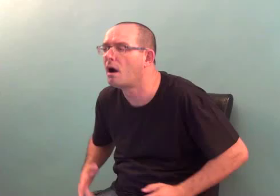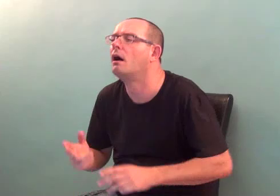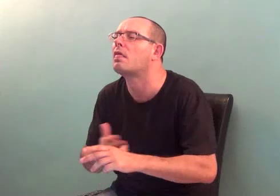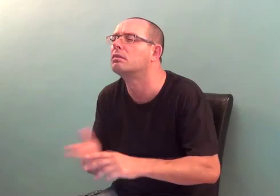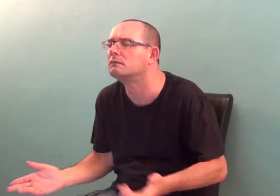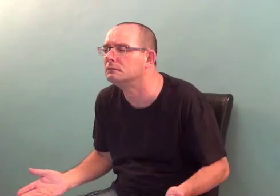Kiedy?